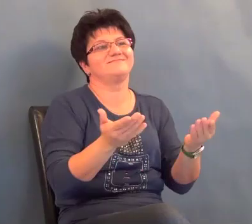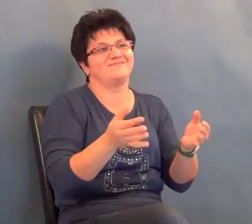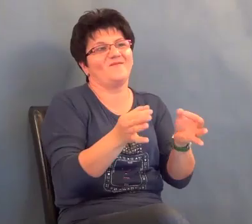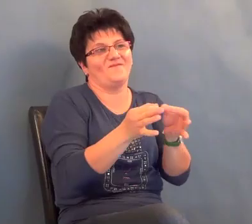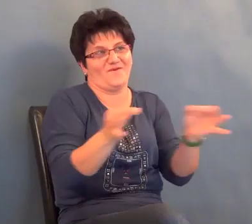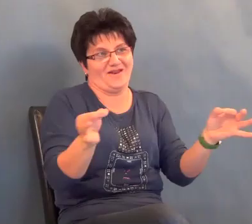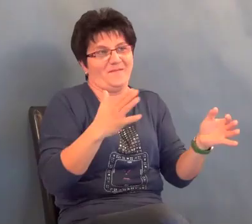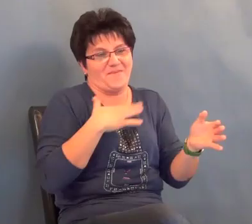Mam wolne.